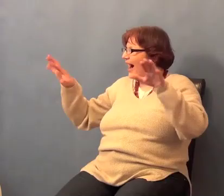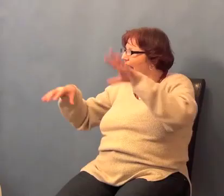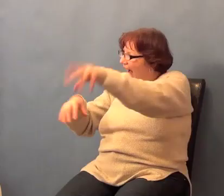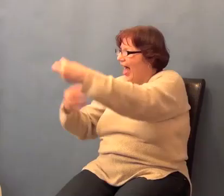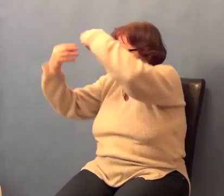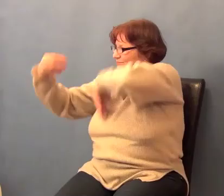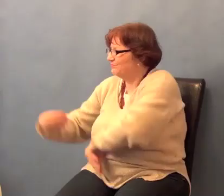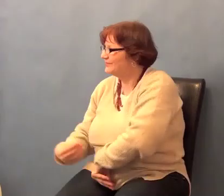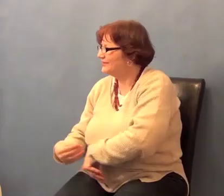Hej, on to zjadł.